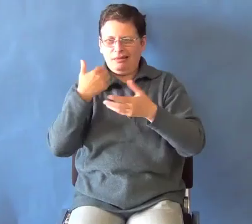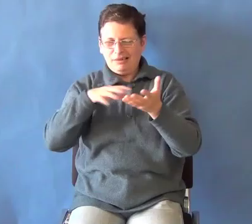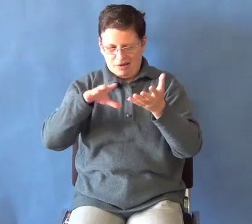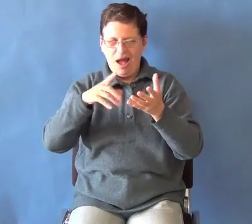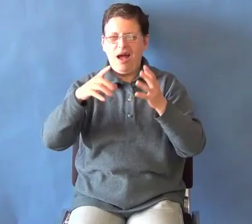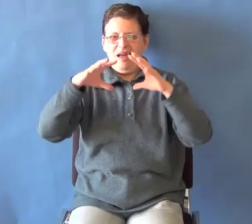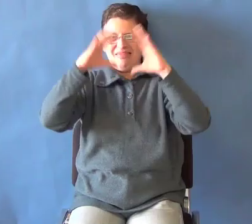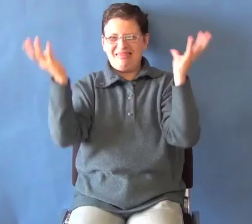Nie chcesz być ranny,